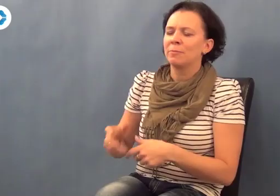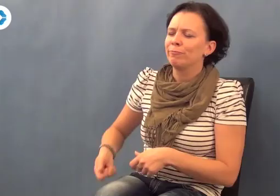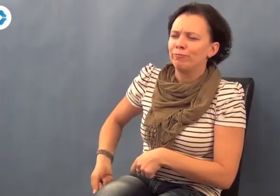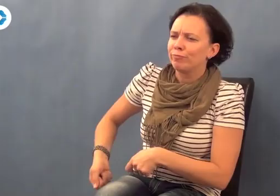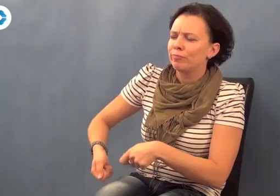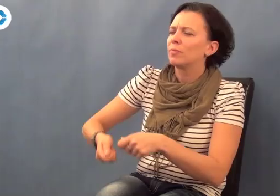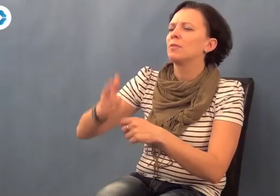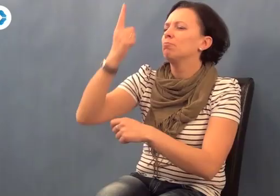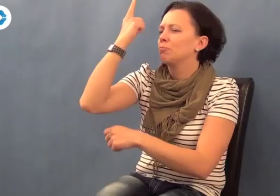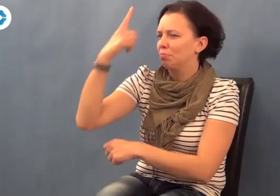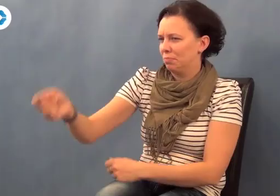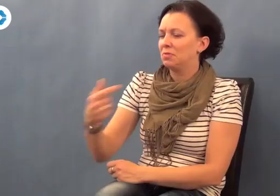Pan nadal ciągnie kozę i odchodzą.